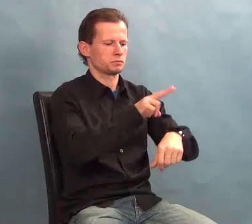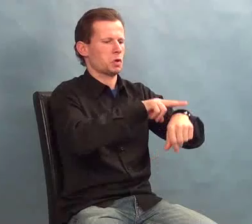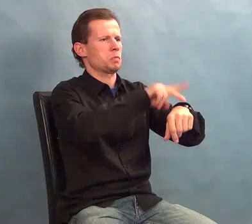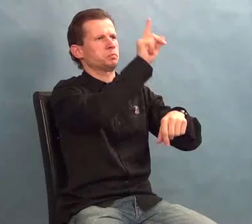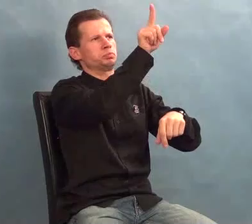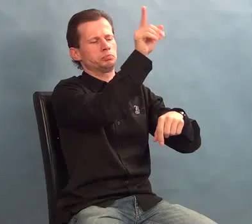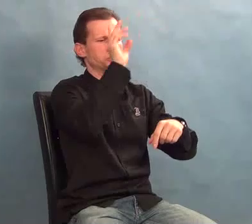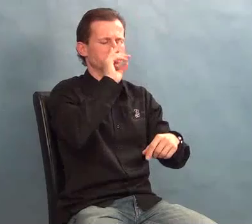Zegar wisiał na ścianie.